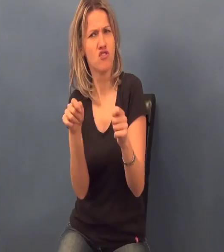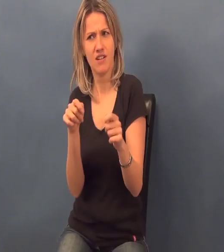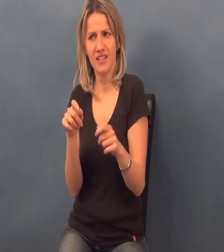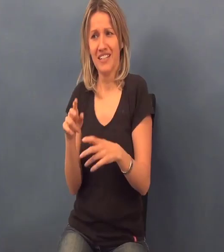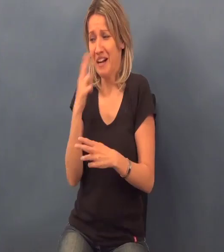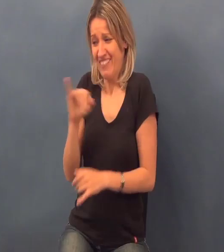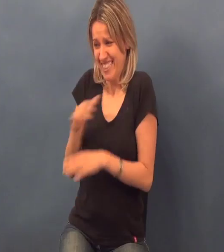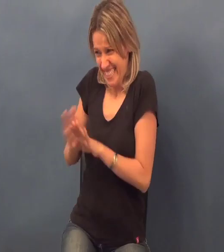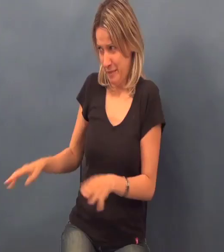Policja jest niewygodna dla Charliego Chaplina.